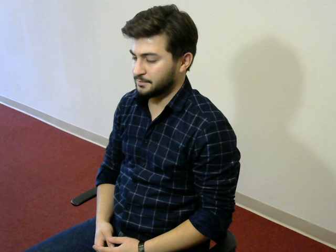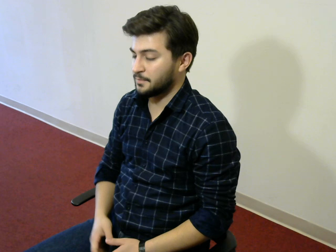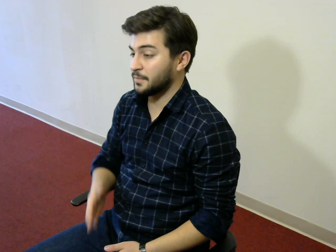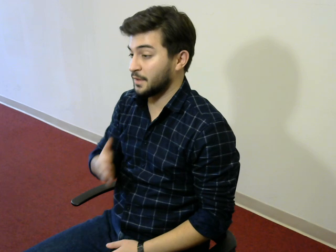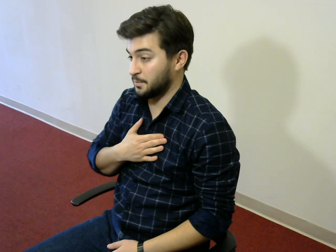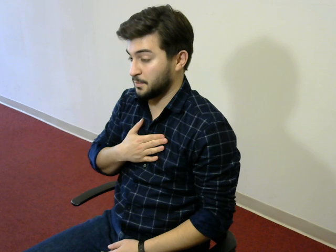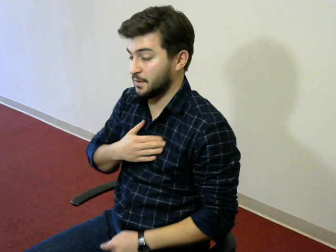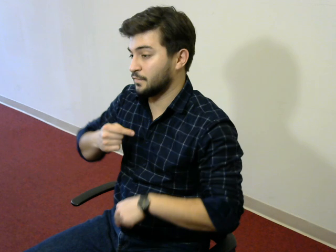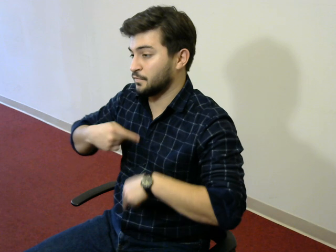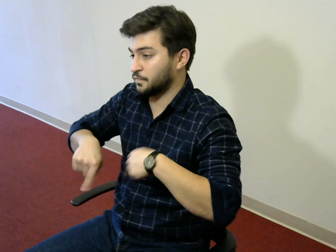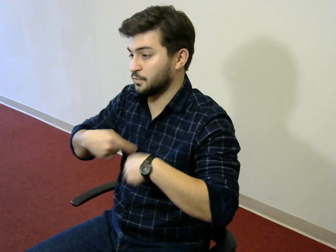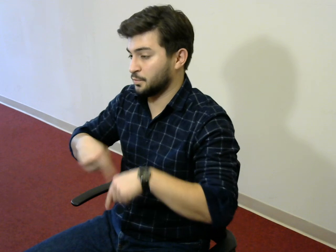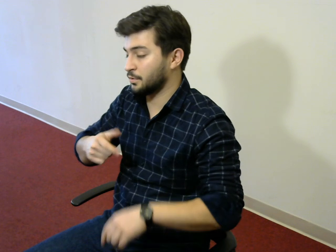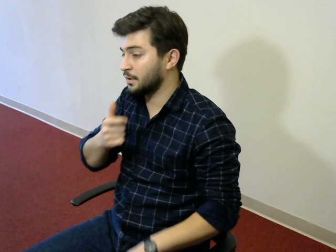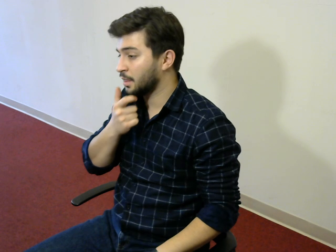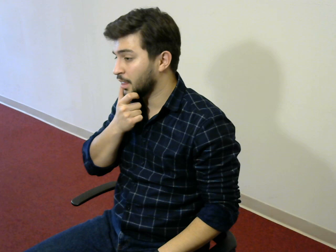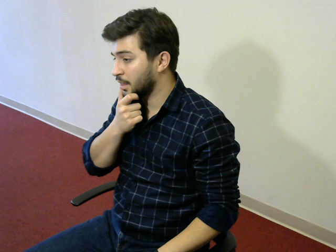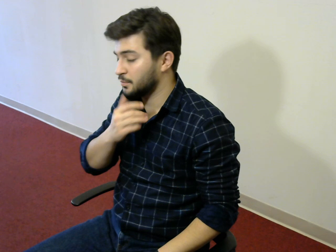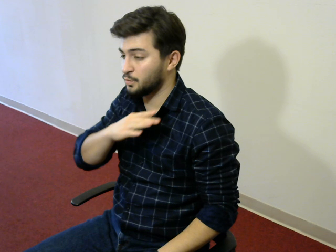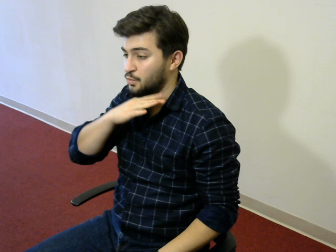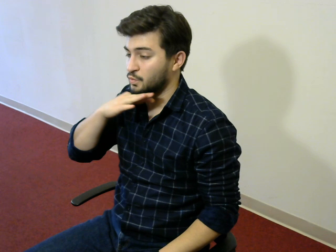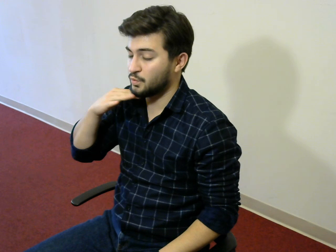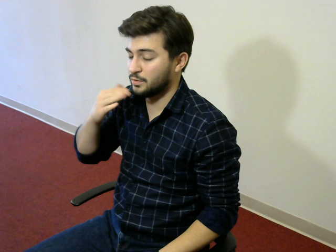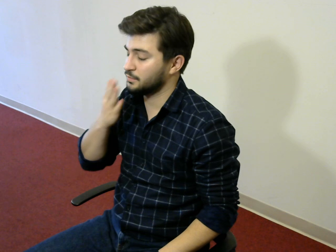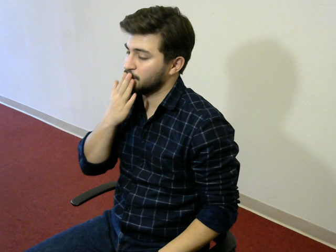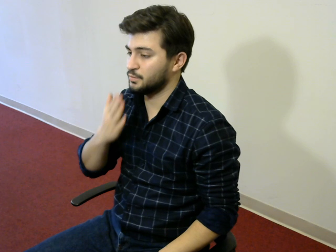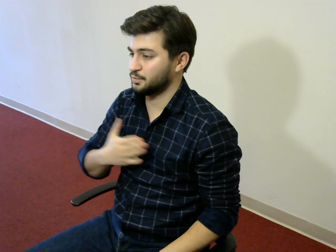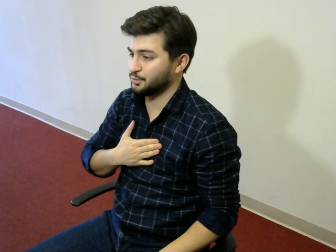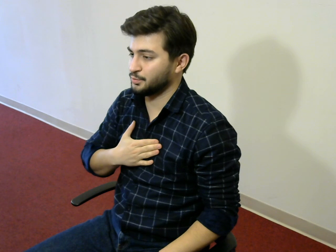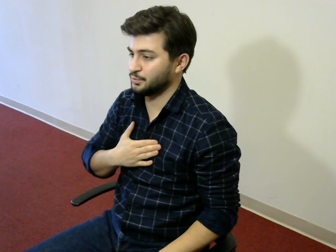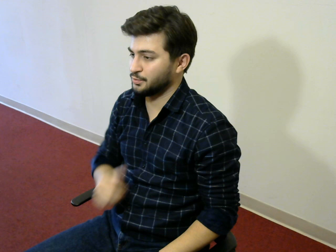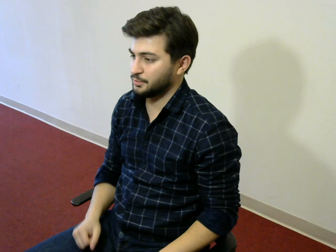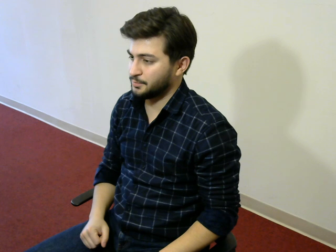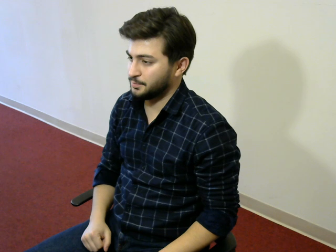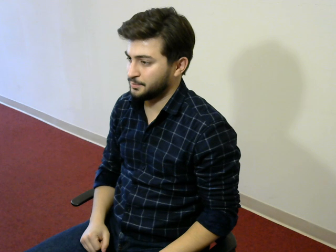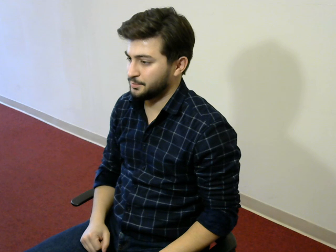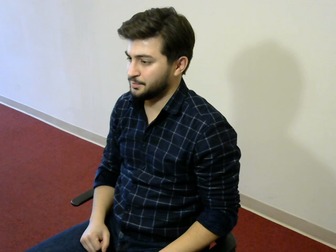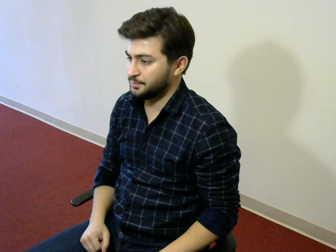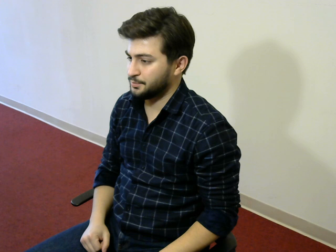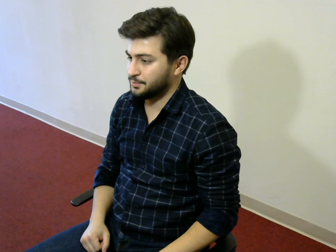Futbol izləməyi çox sevirəm